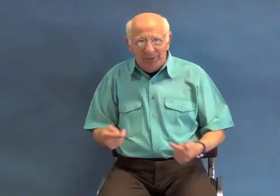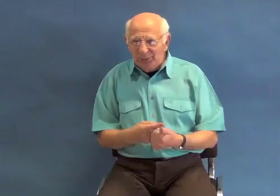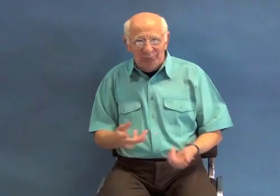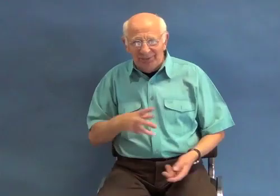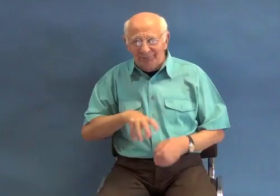Nie pasuje.